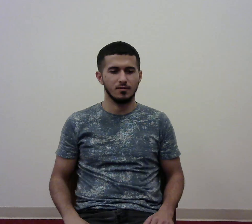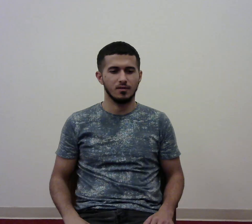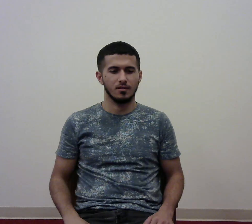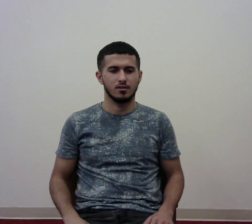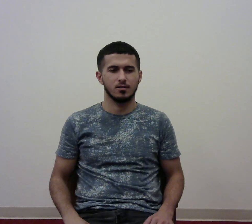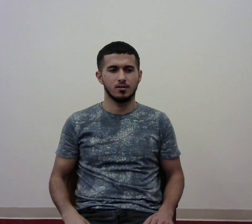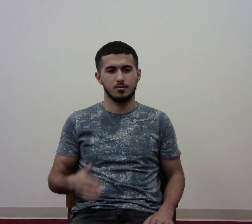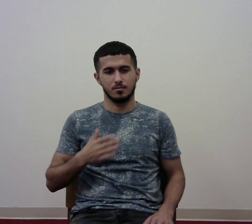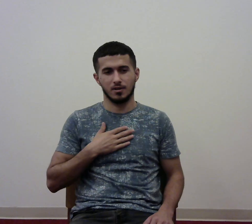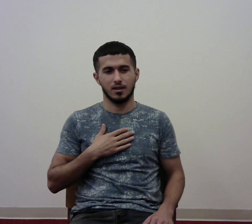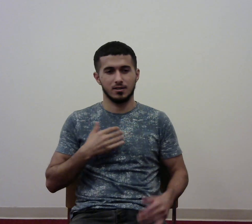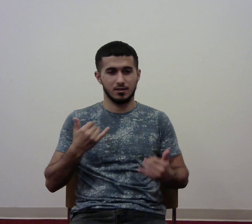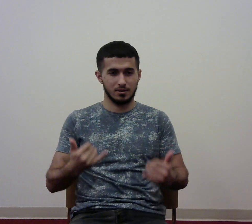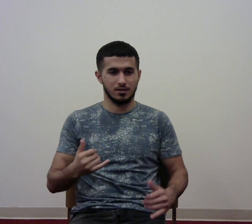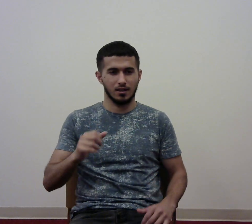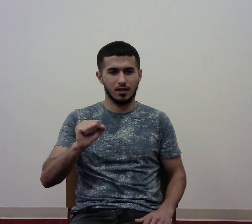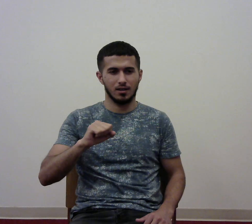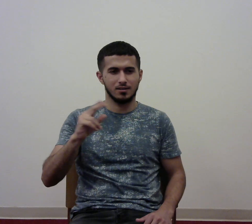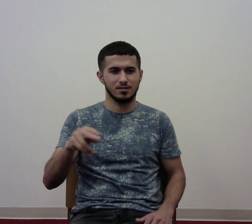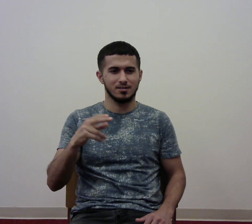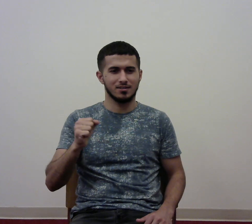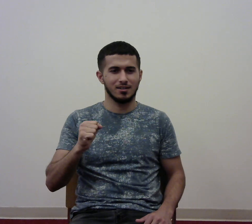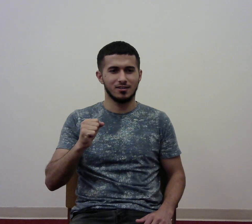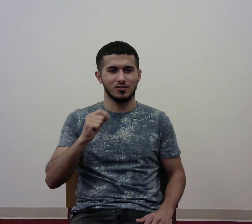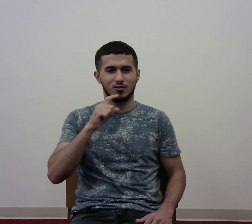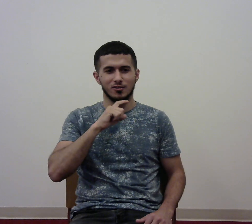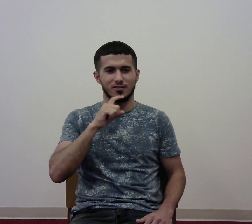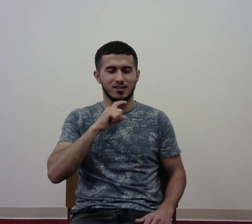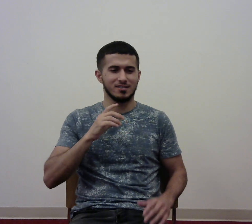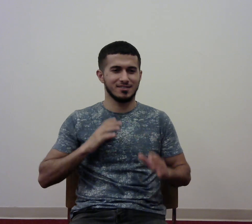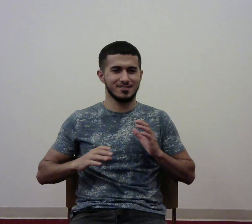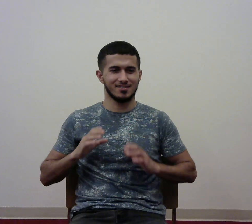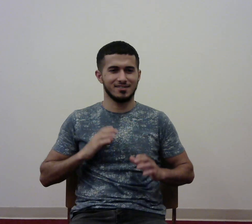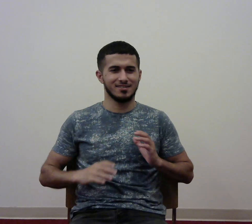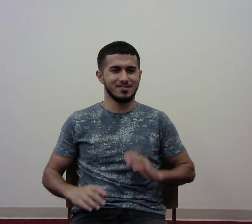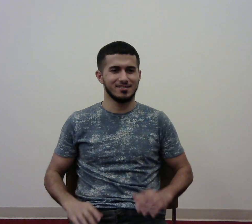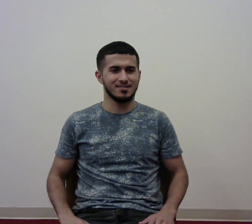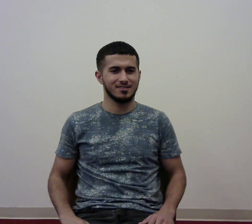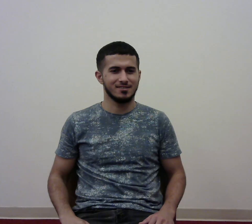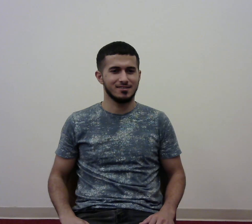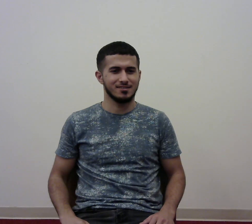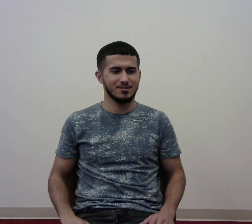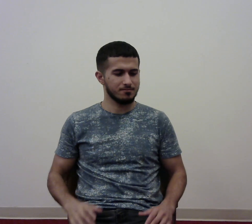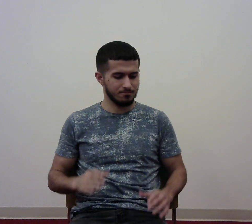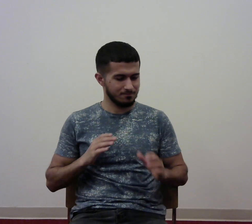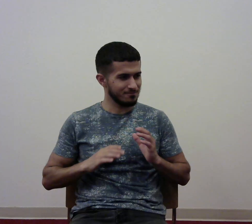Mən indi ADA universitetindəyəm